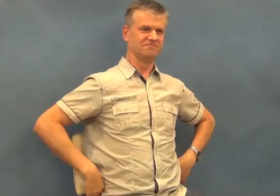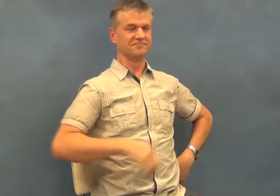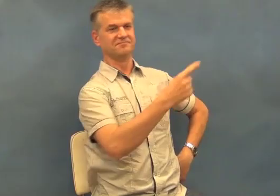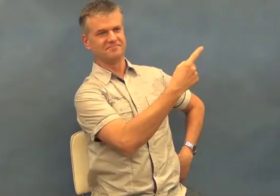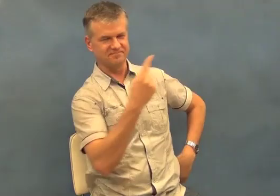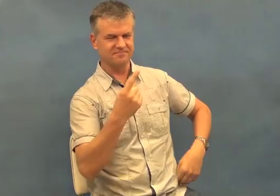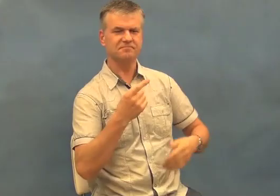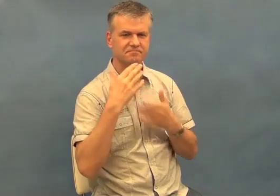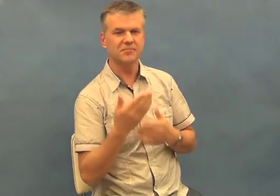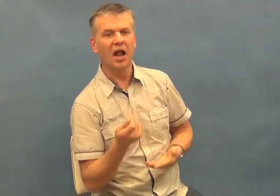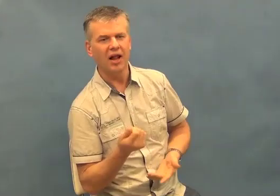Pani przychodzi i pyta, ile ma zapłacić.